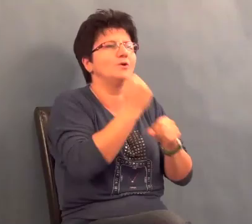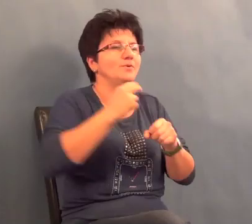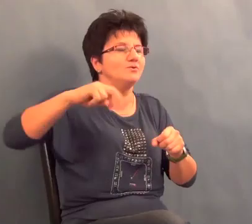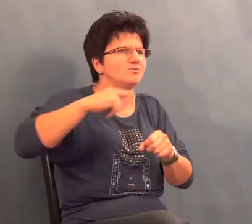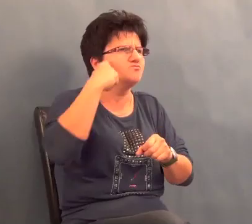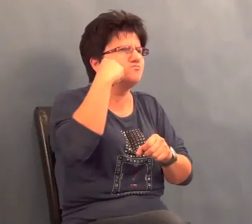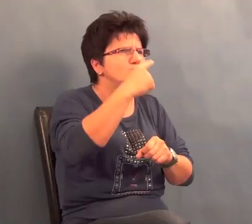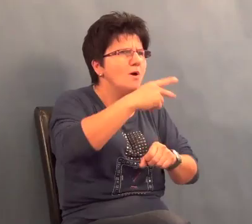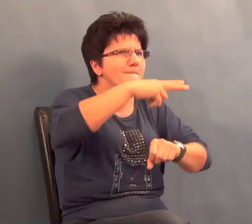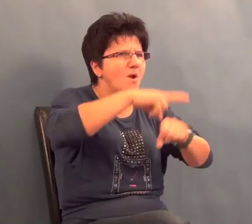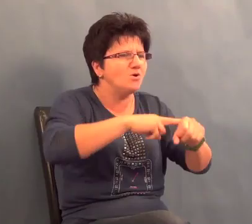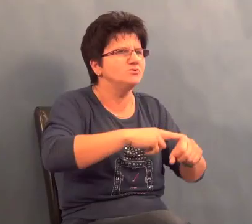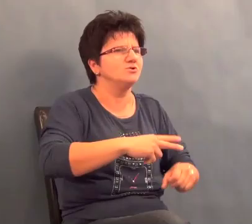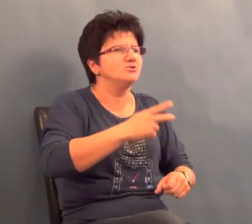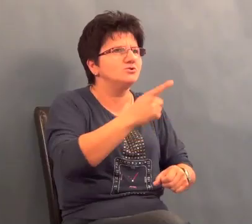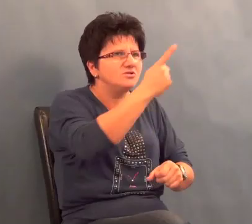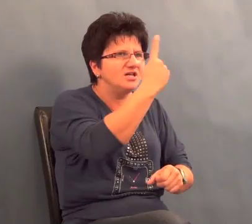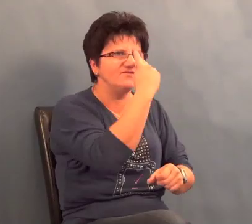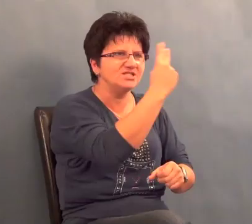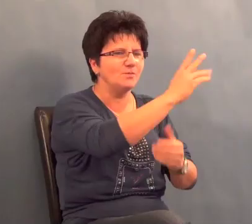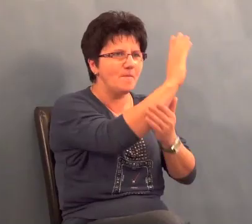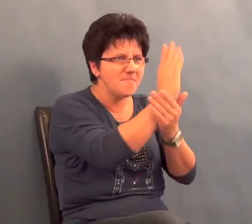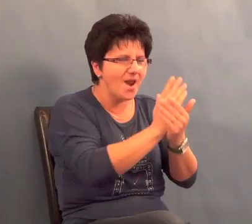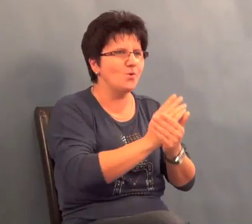Ten policjant idzie i zauważa, że szyba jest pęknięta.